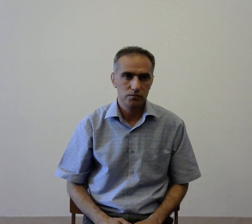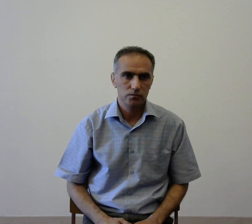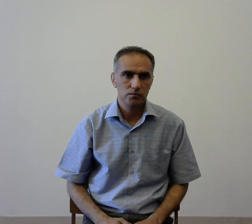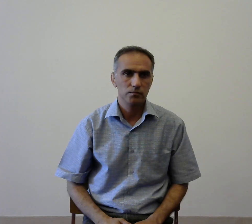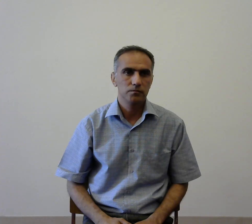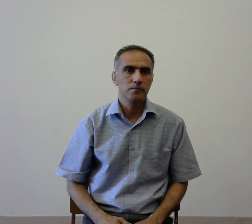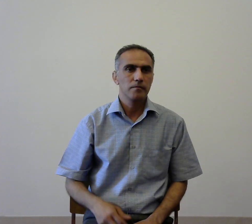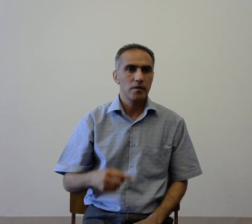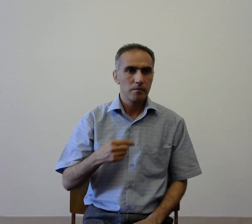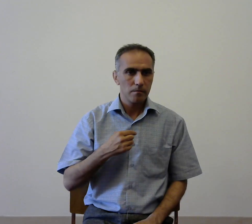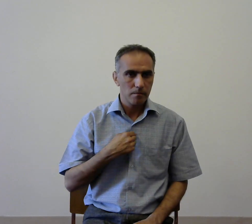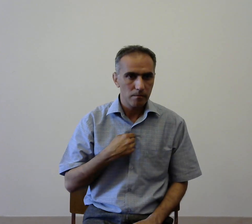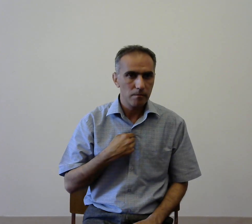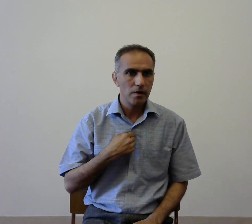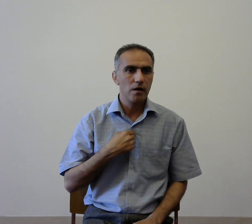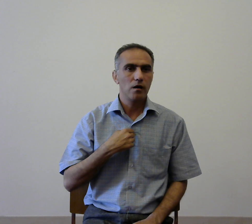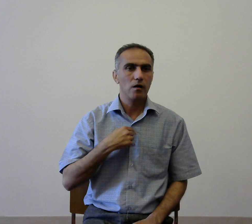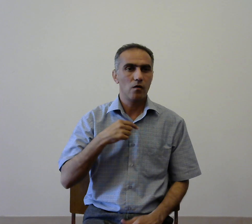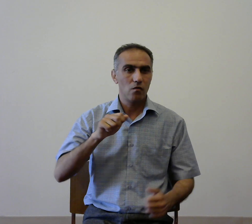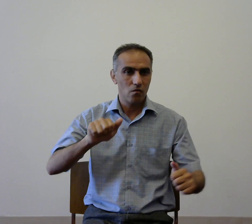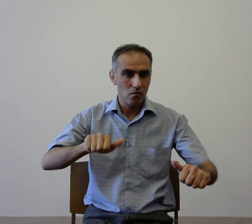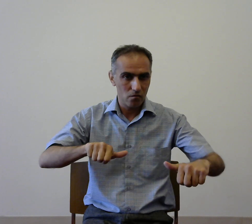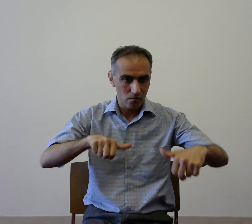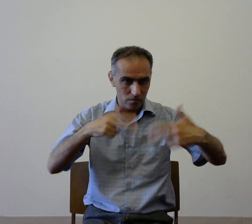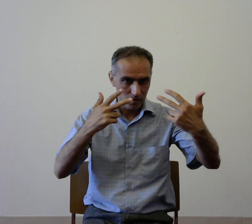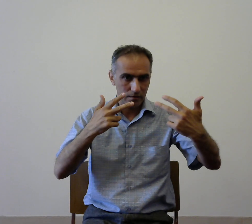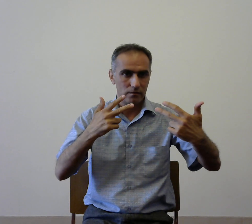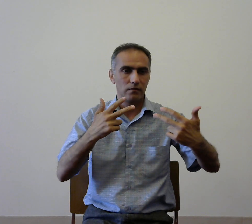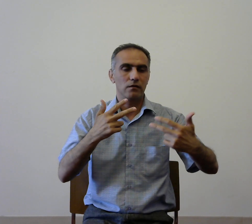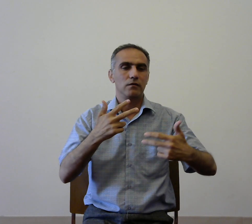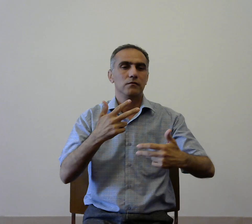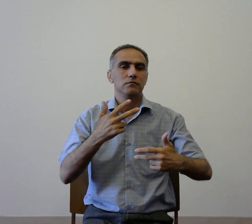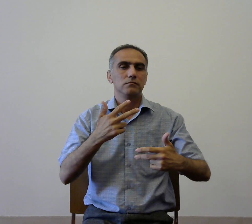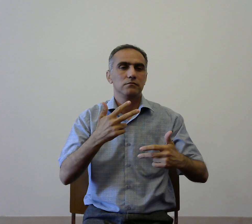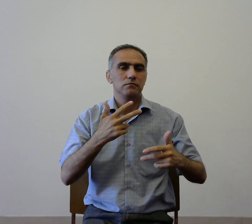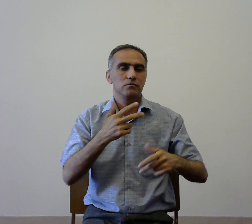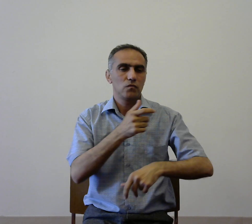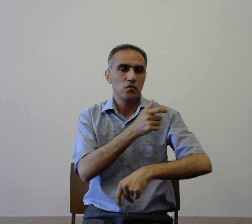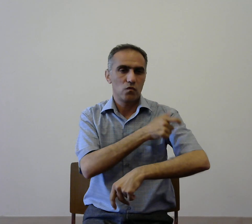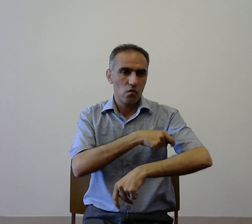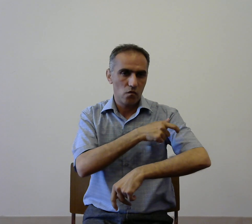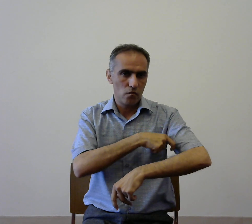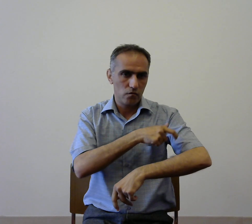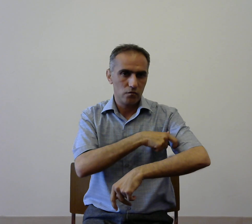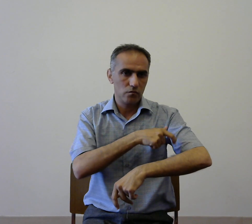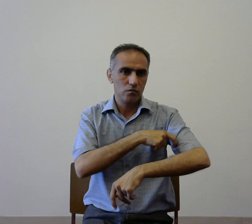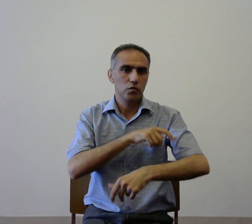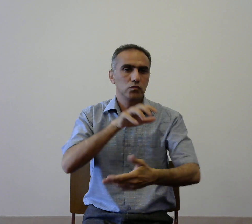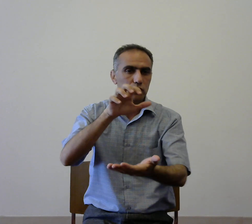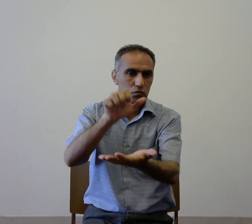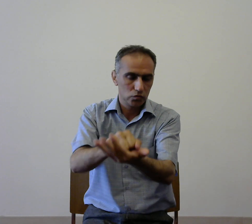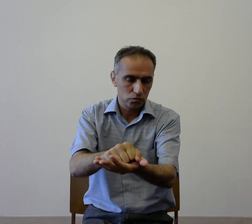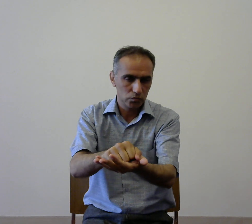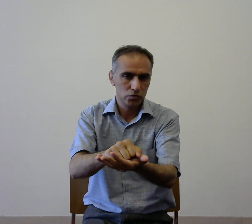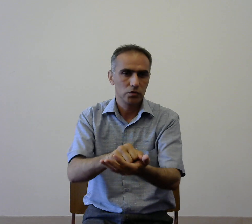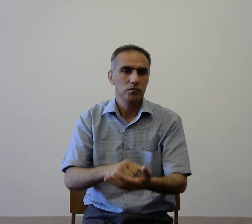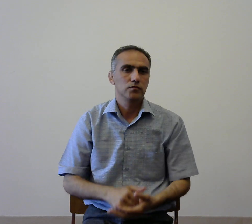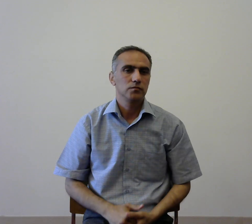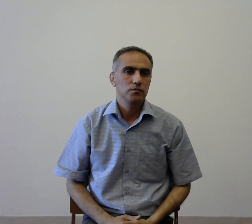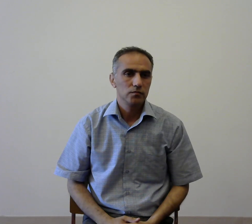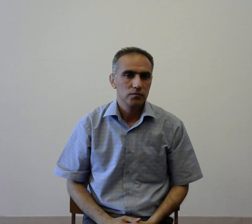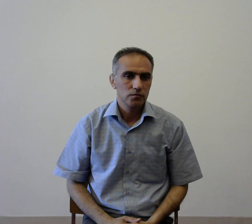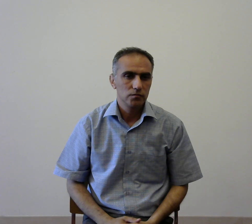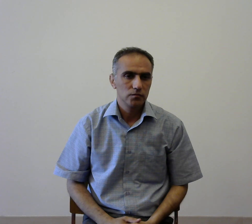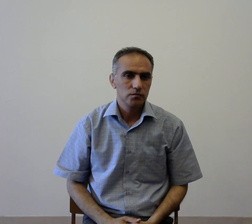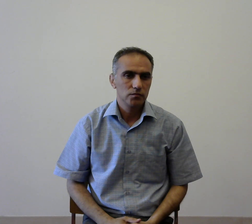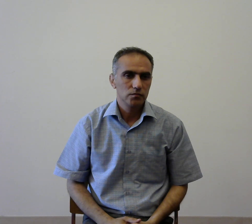Mən onlayn növbə götürmüşəm